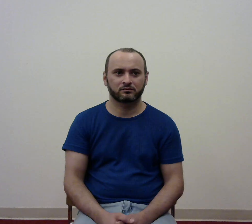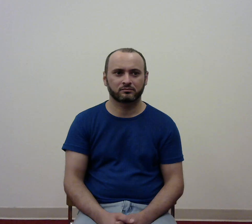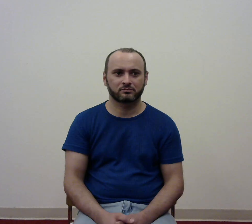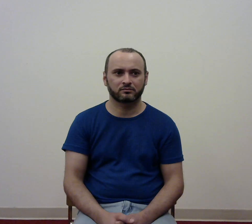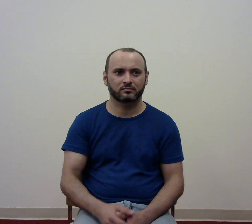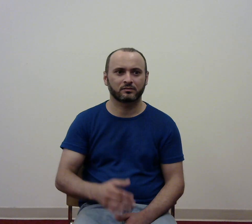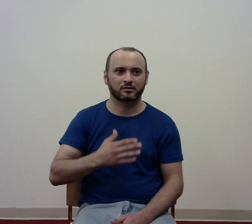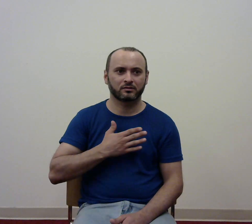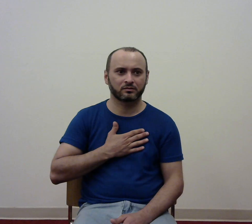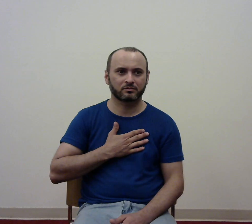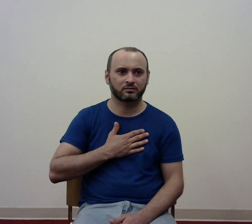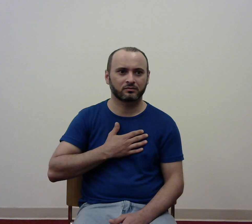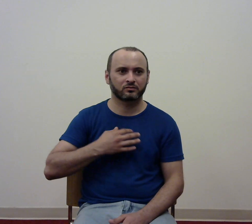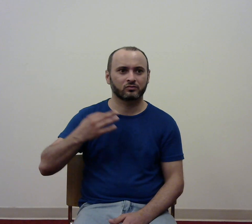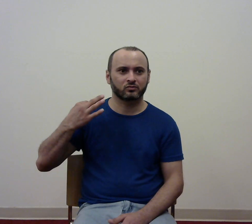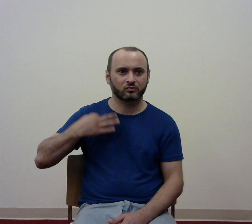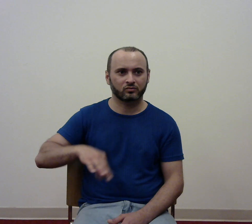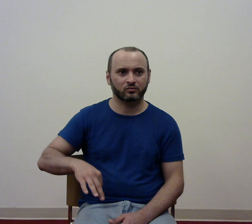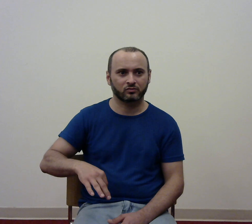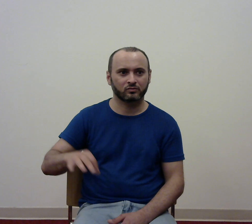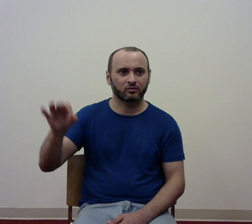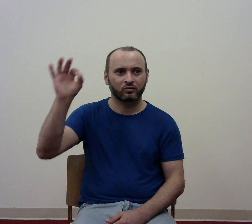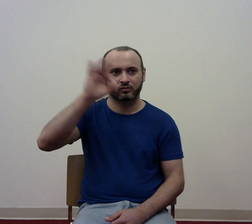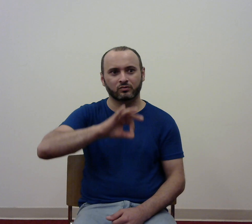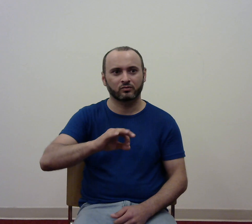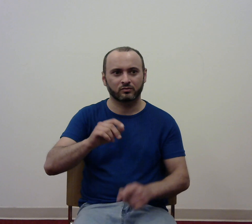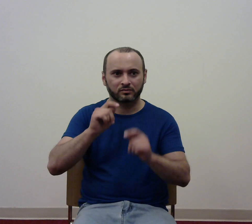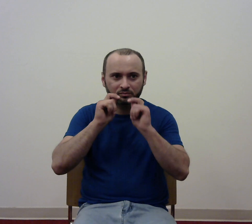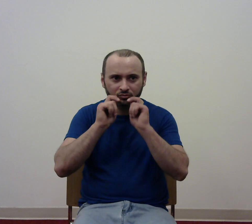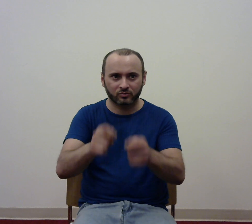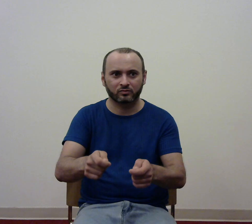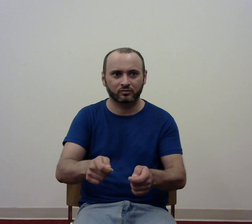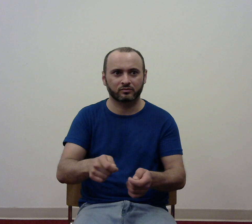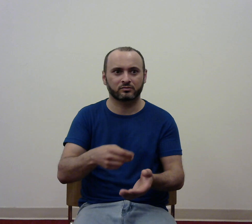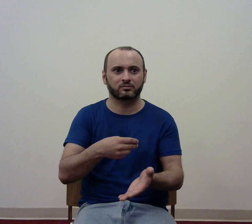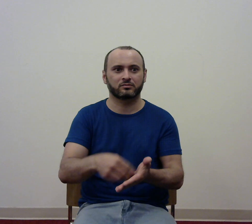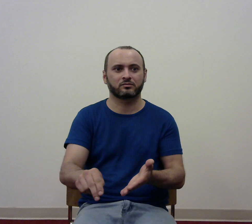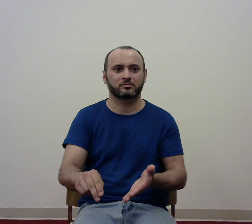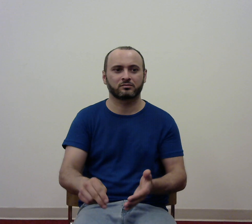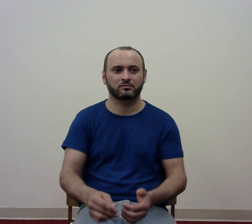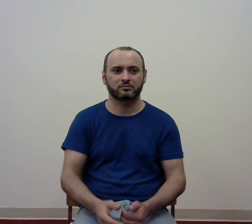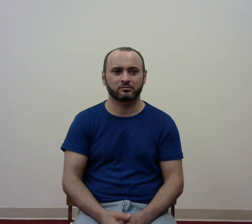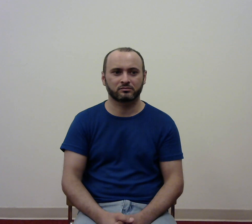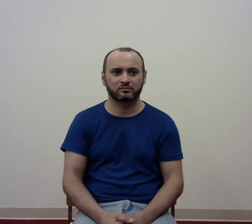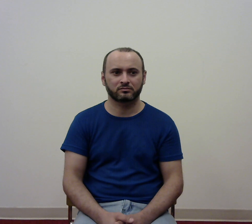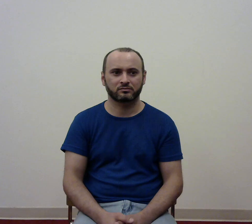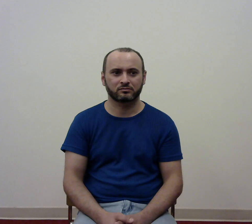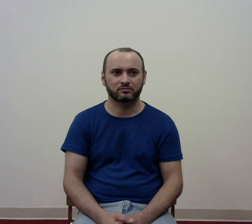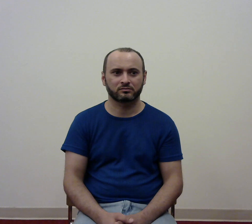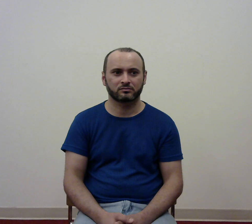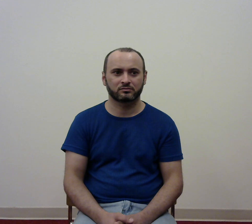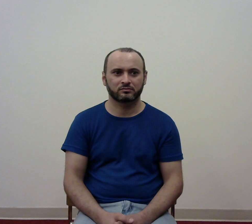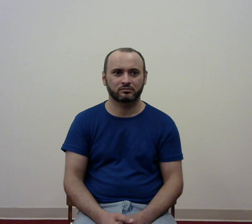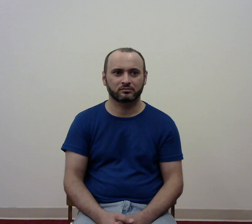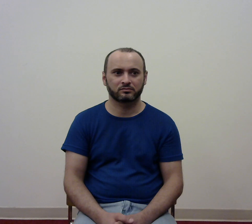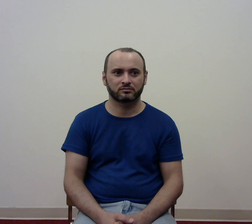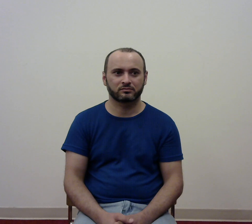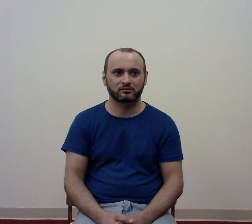Mən oğlum üçün hədiyyə almışam